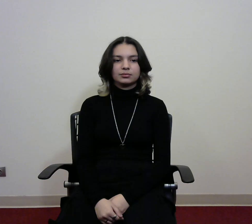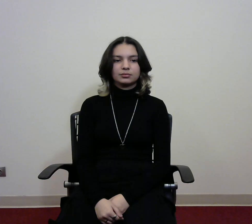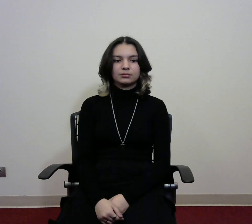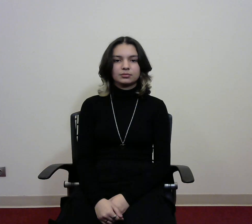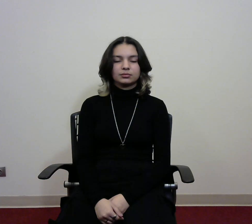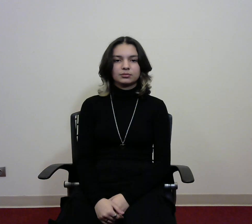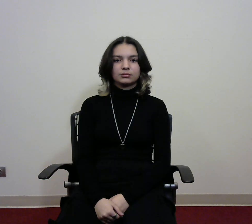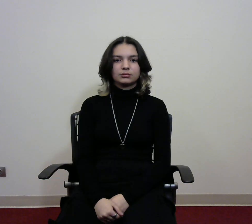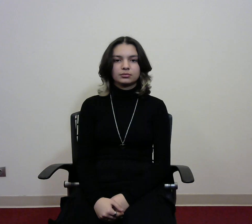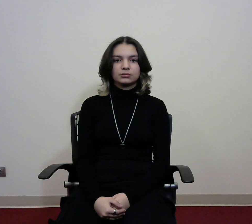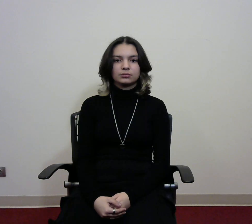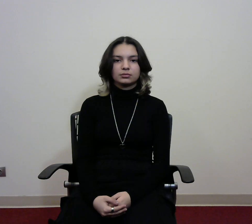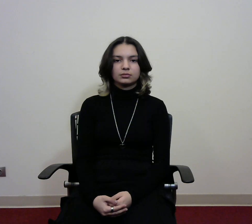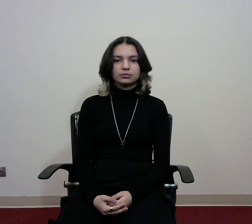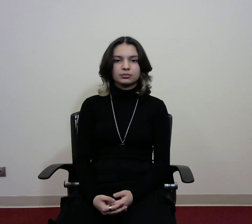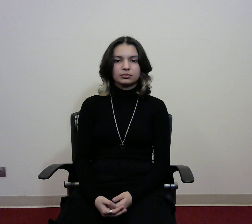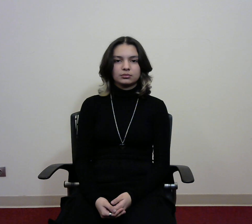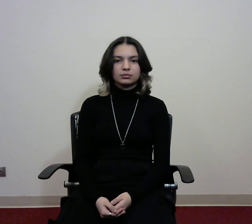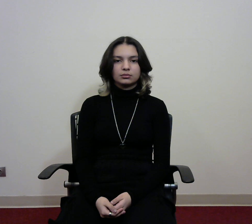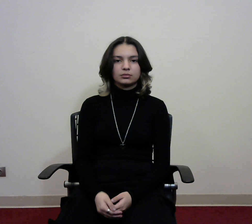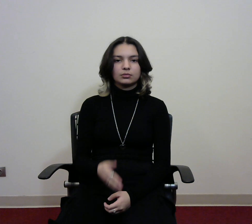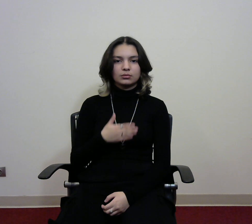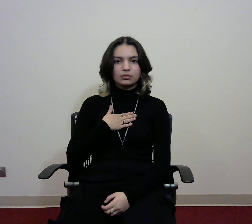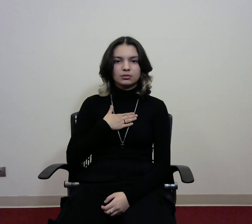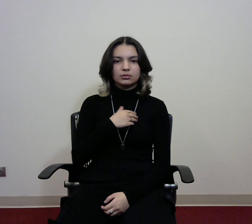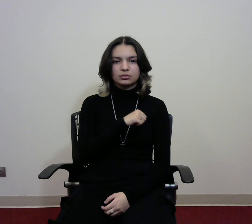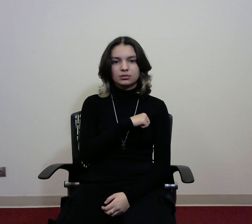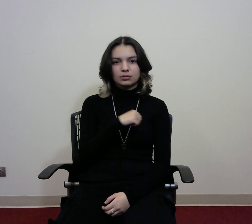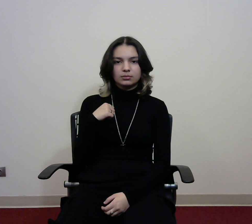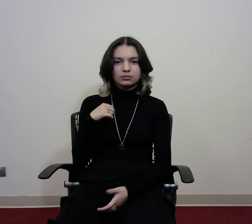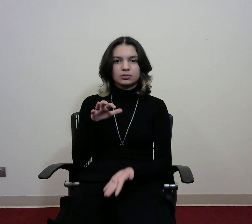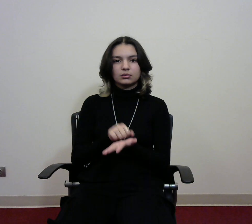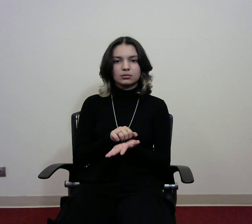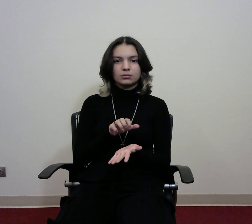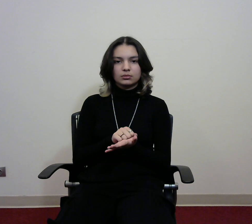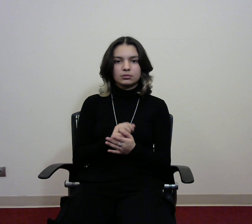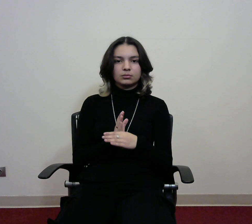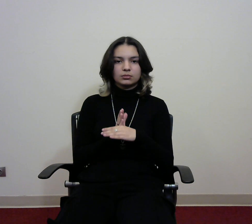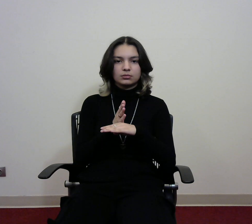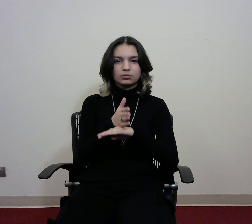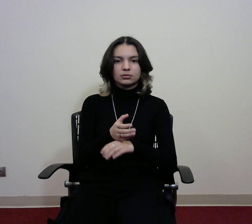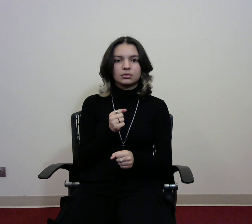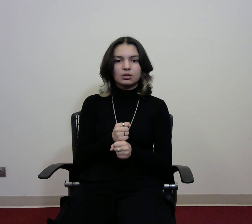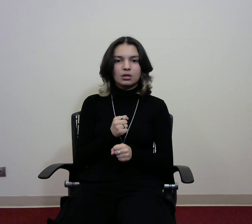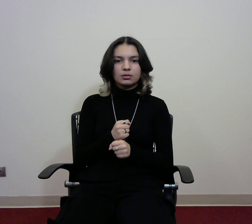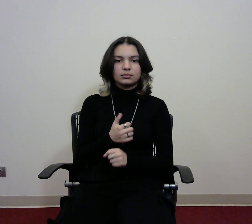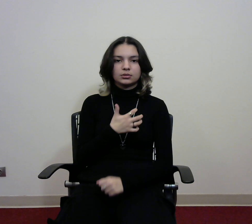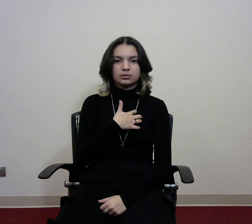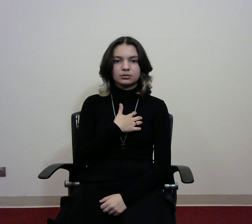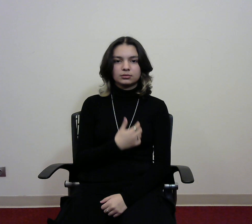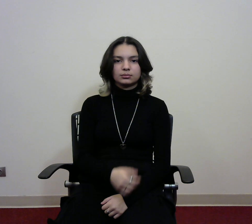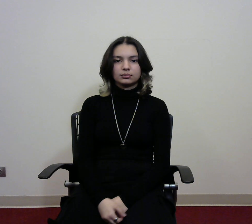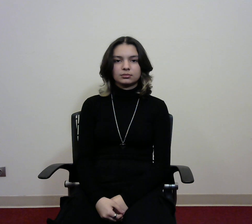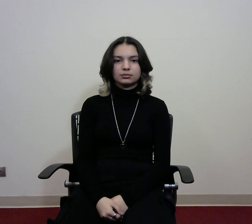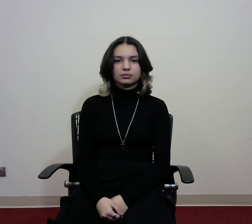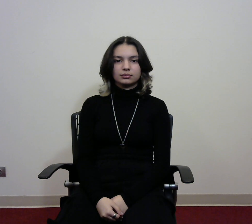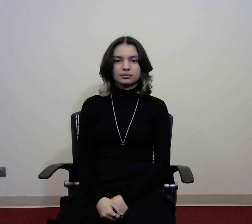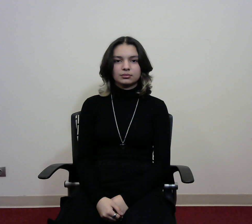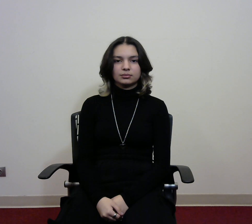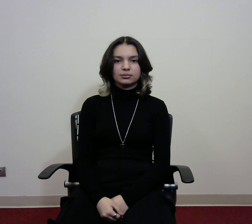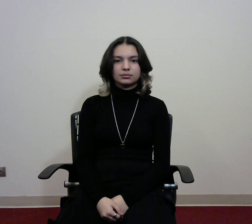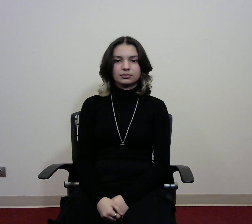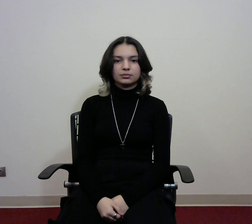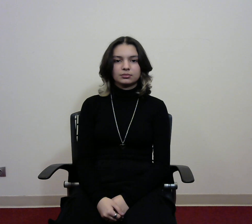Mən özünüməşğulluğa müraciət etmək istəyirəm